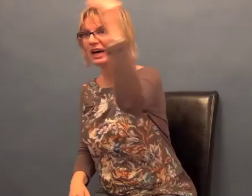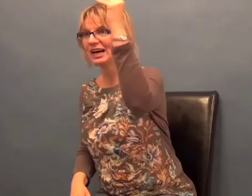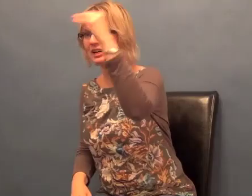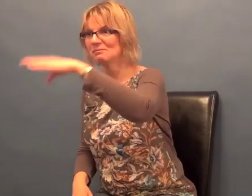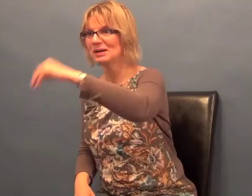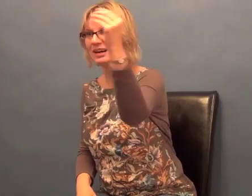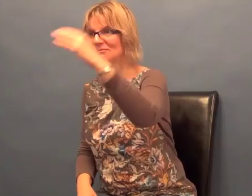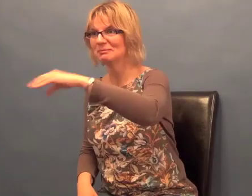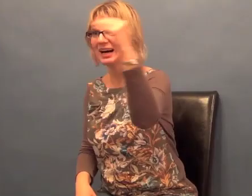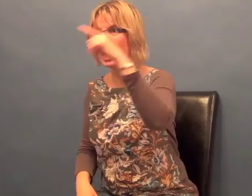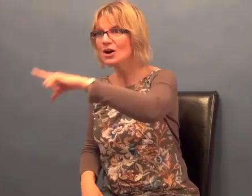I to ona kradła jabłka swoim dziobem.